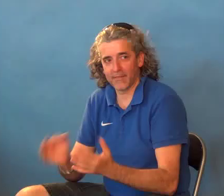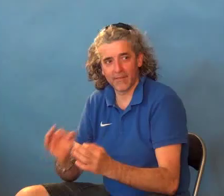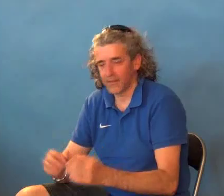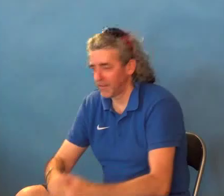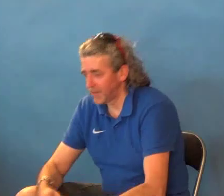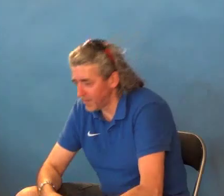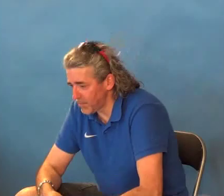Dobrze.